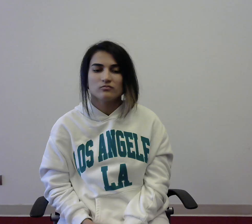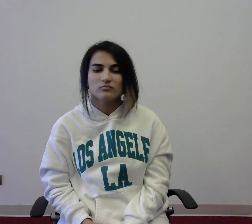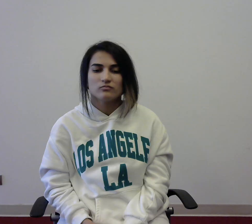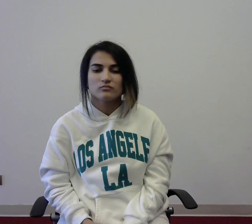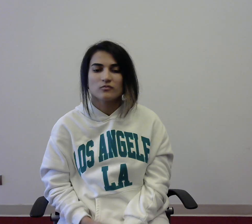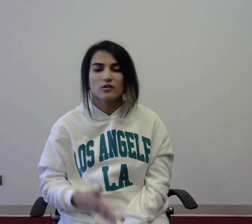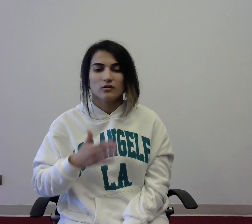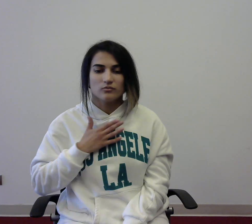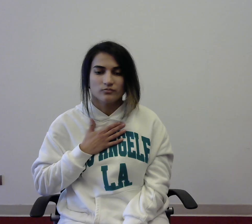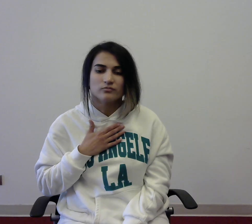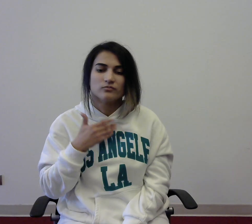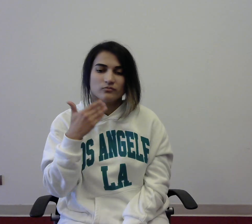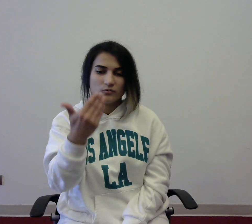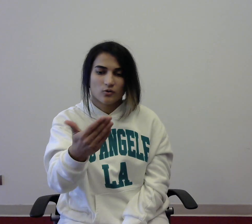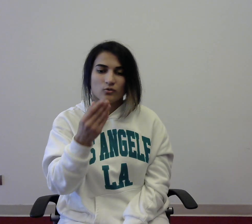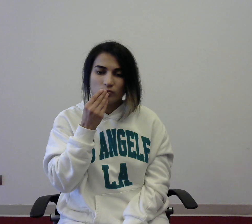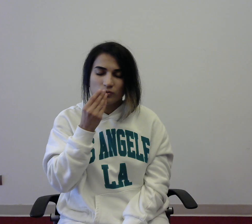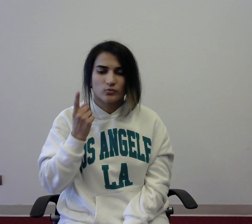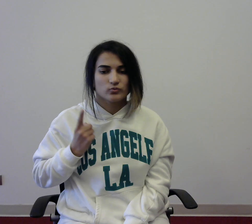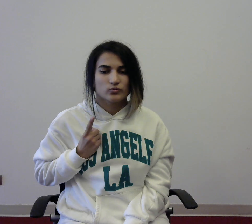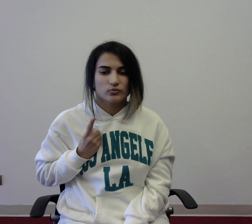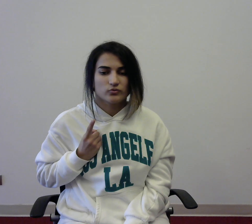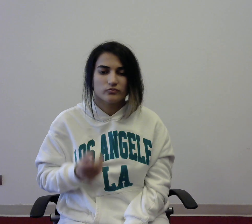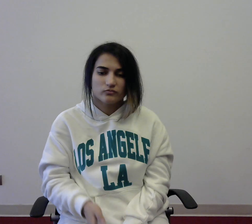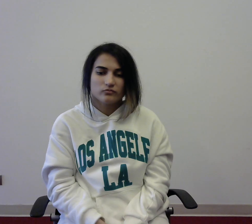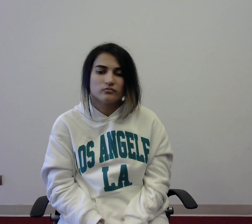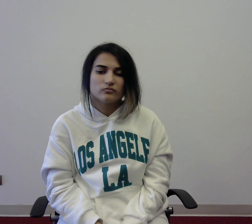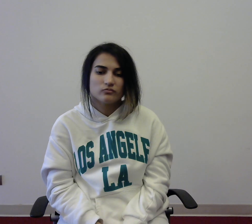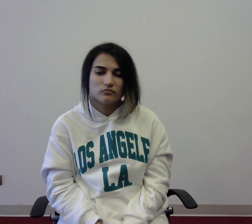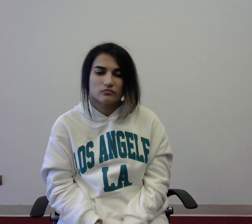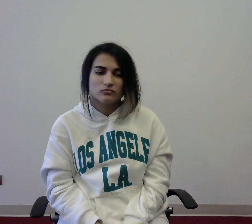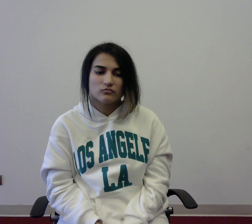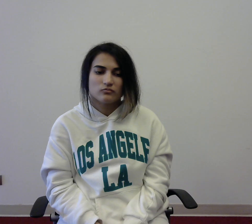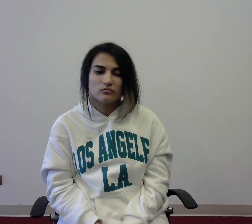Mən sizi naharda gözləyəcəm